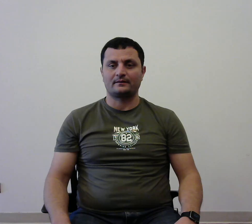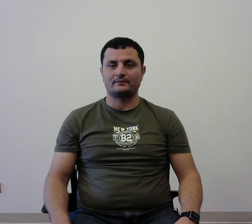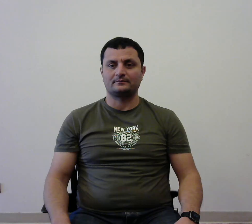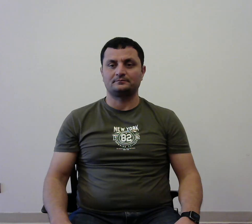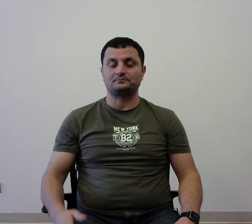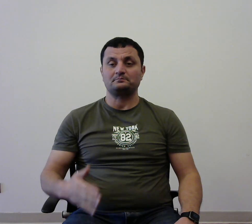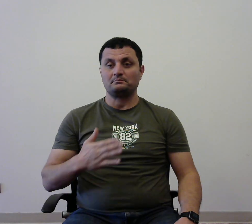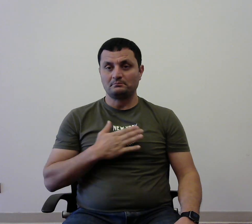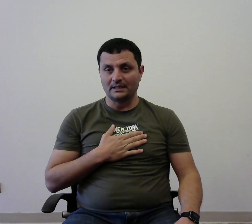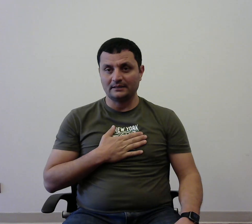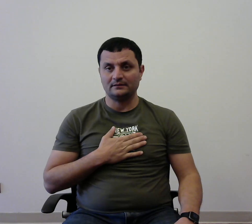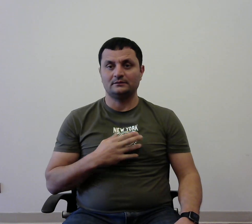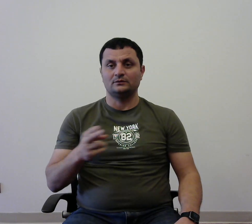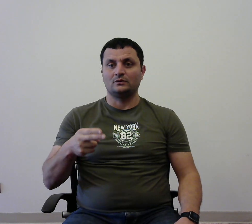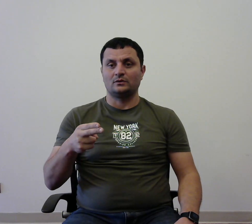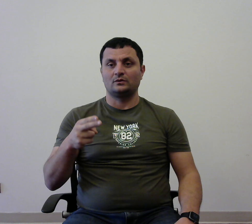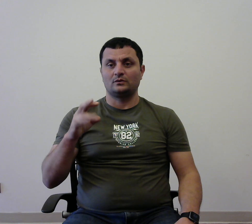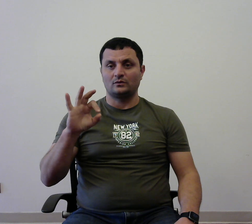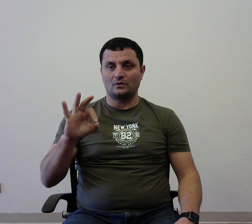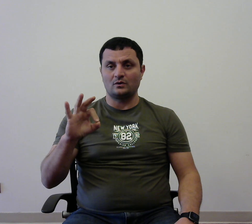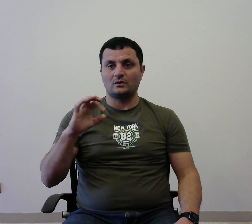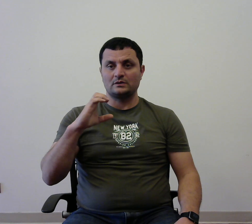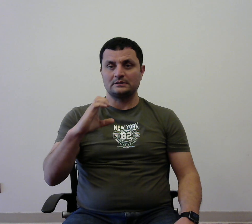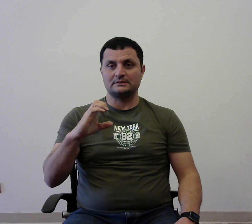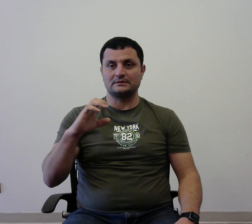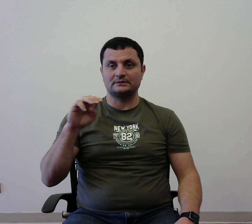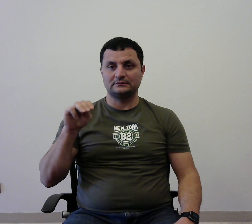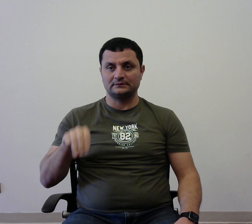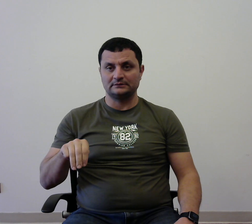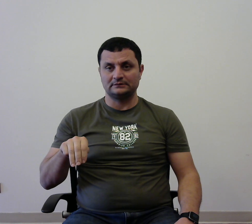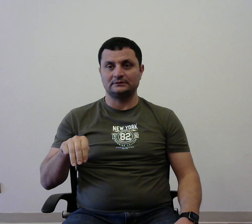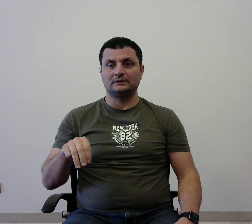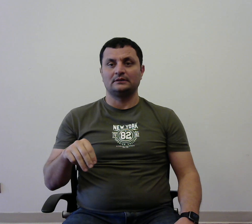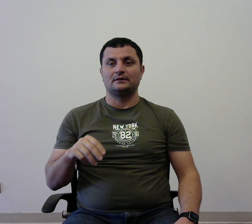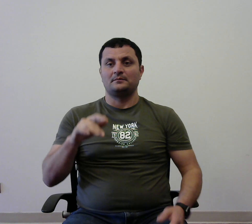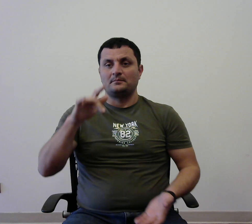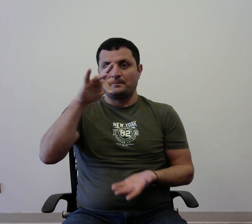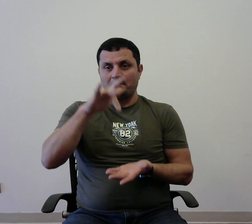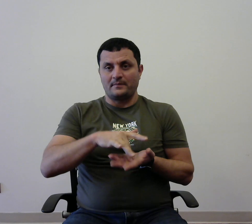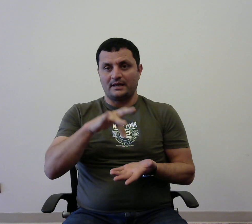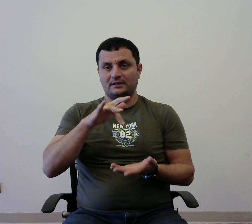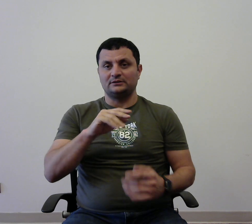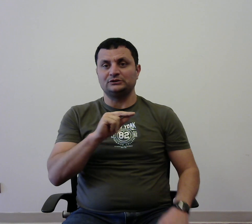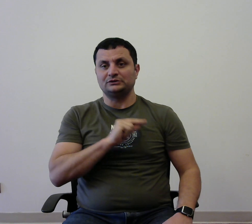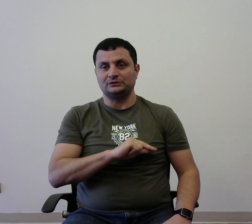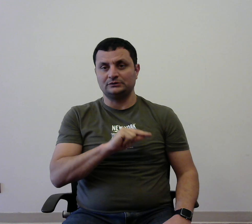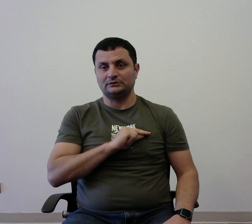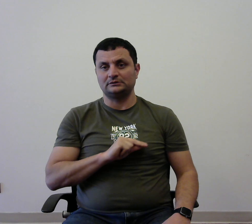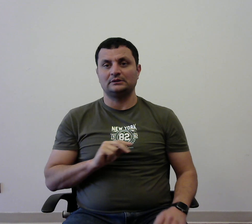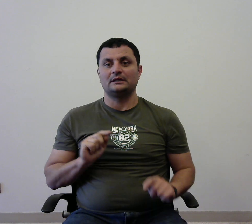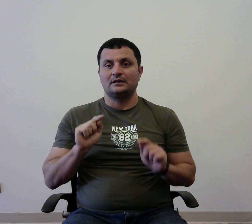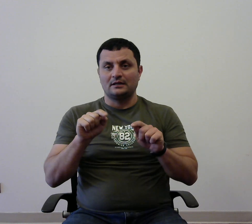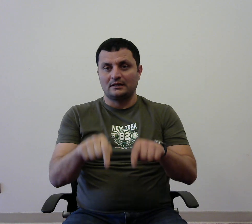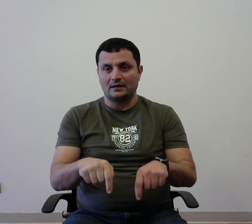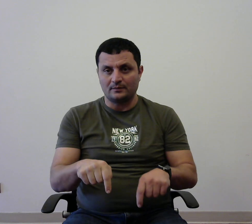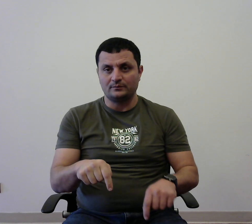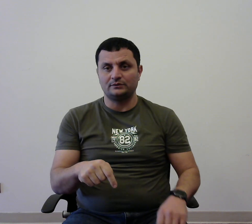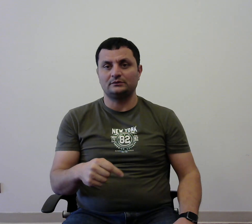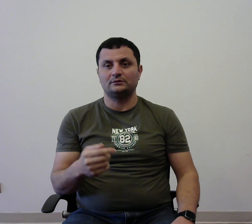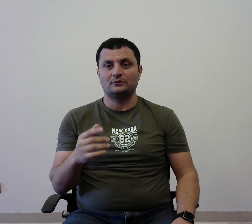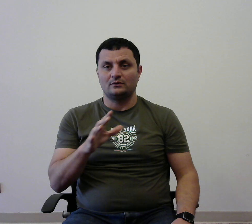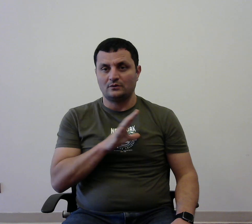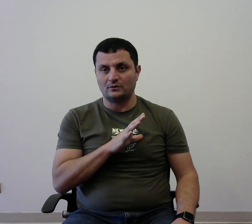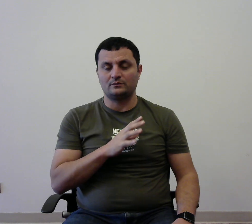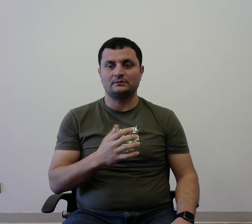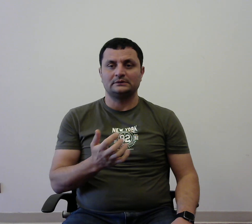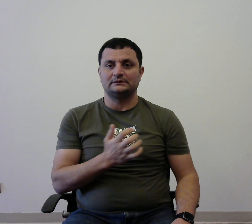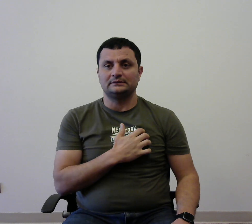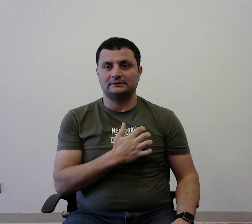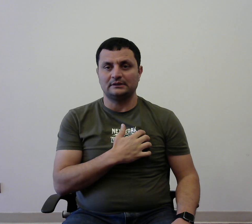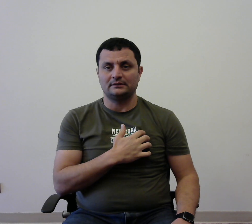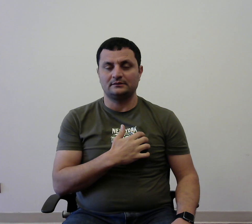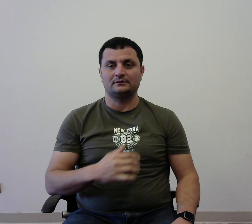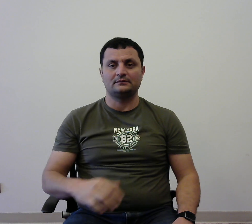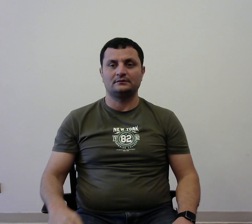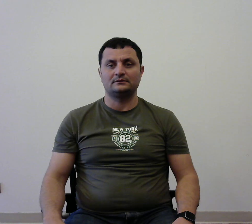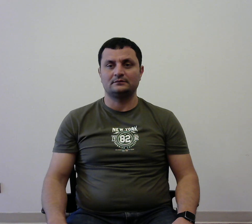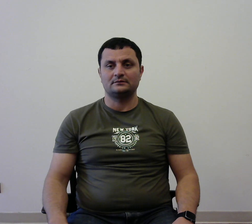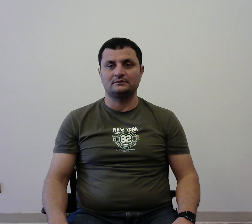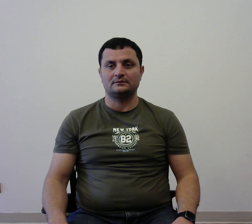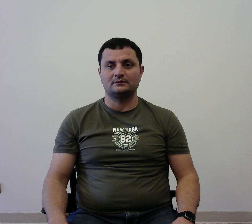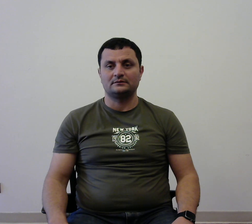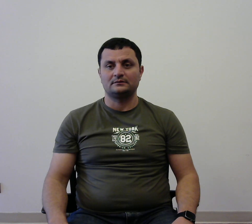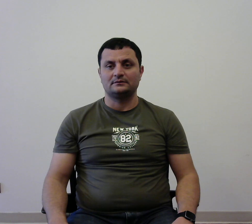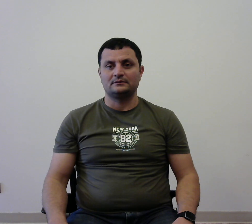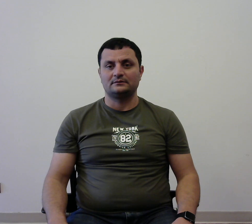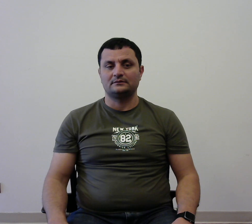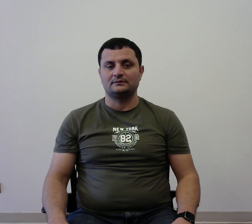Mən DOST Mərkəzində işə qəbul olmaq istəyirəm